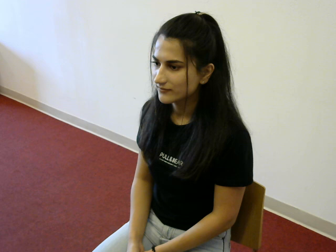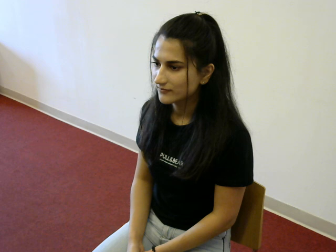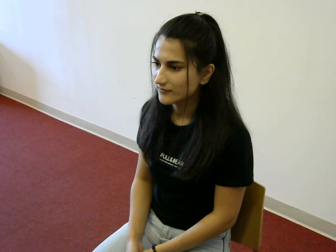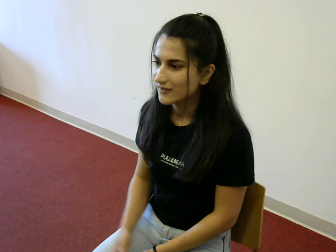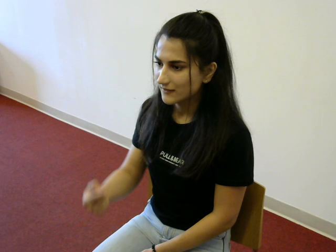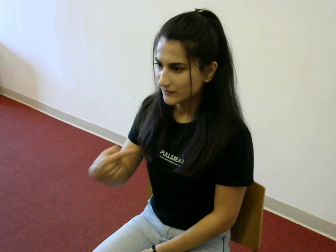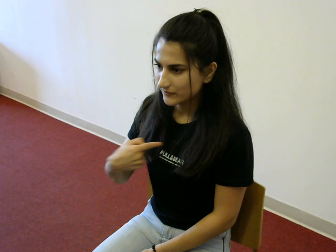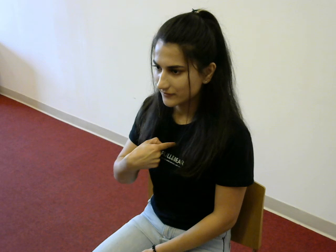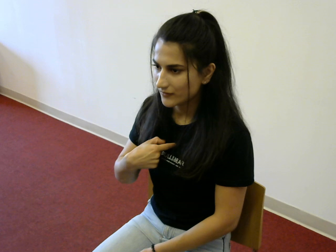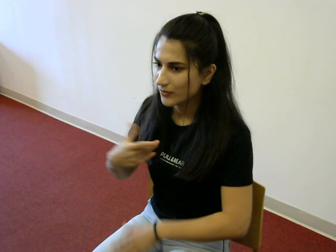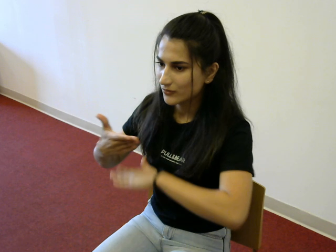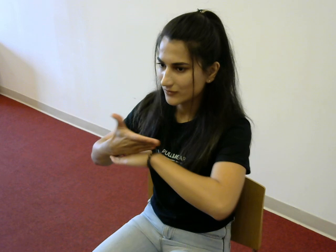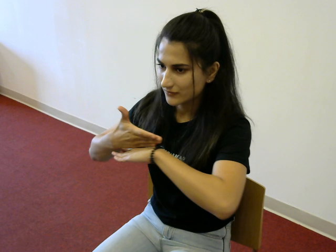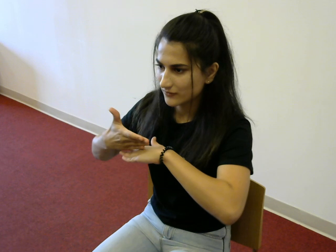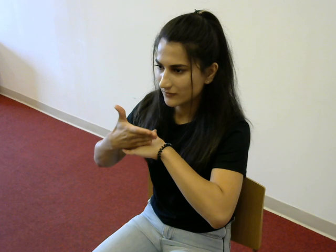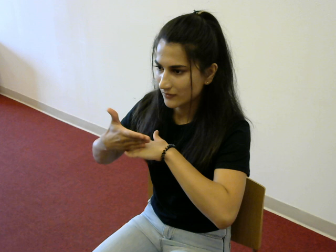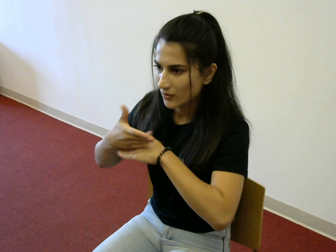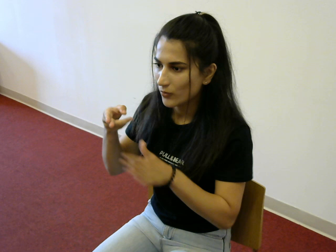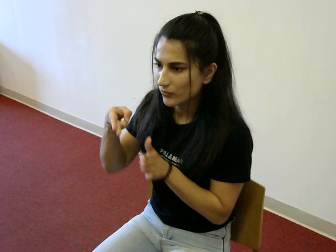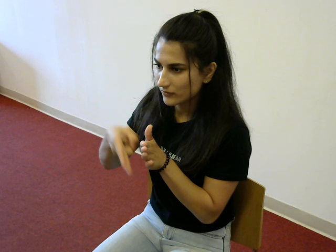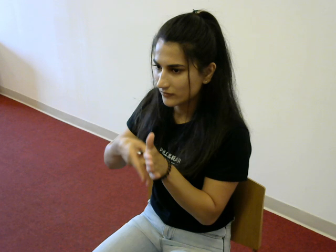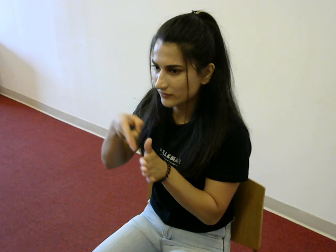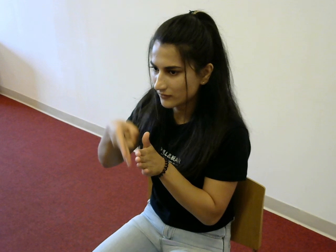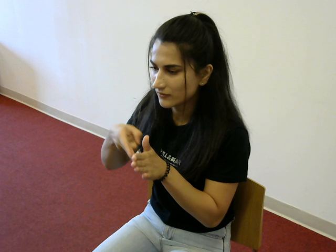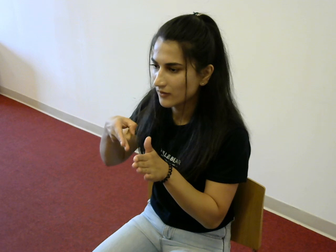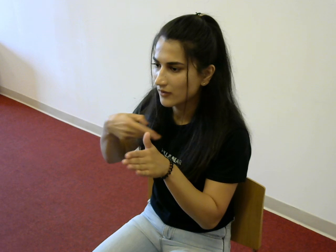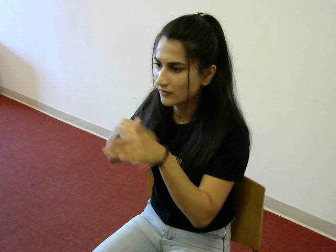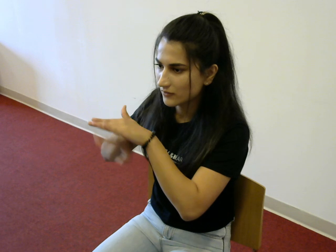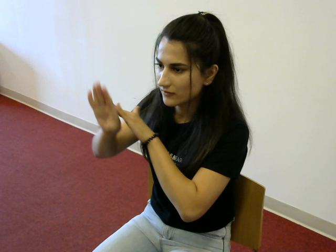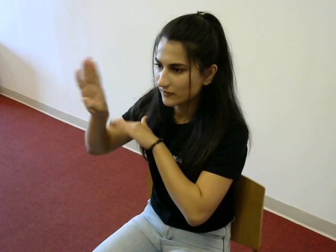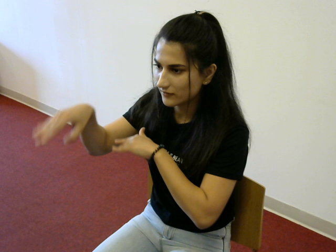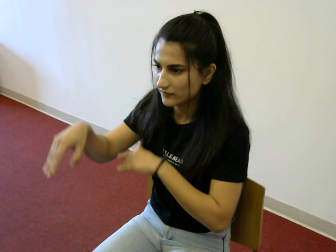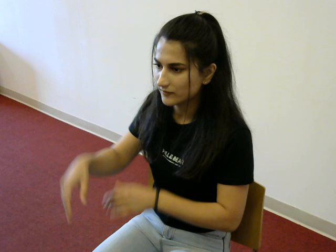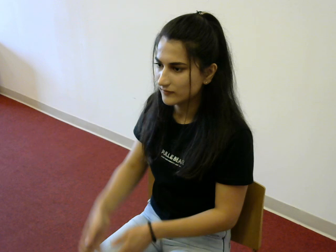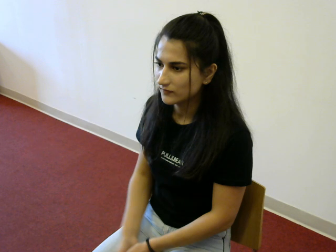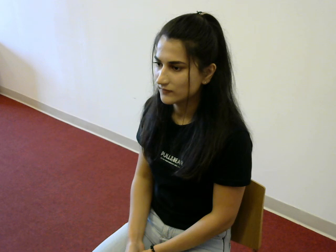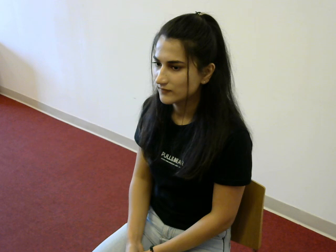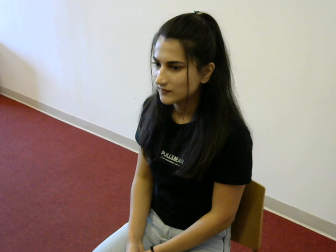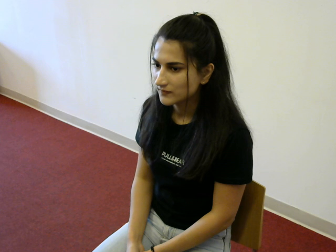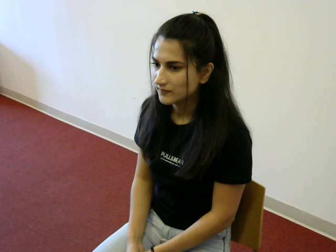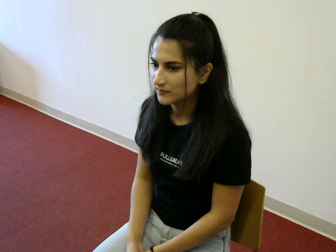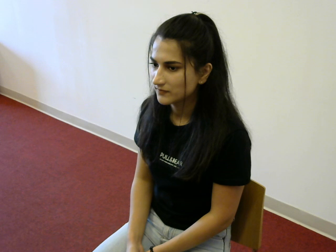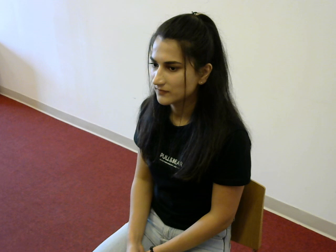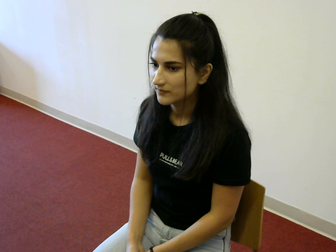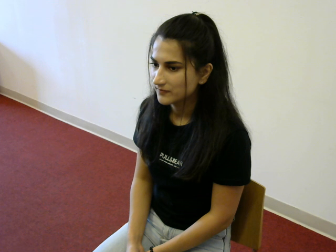Mən Sumqayıta qatarla gedirəm